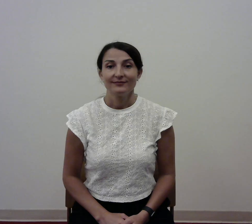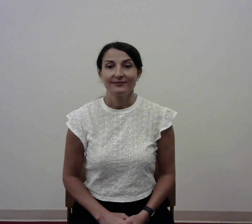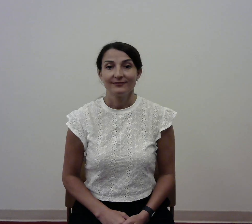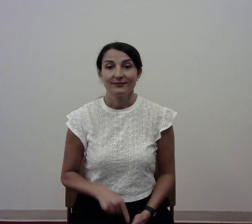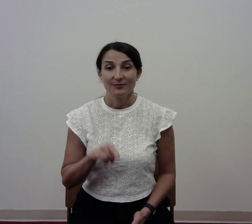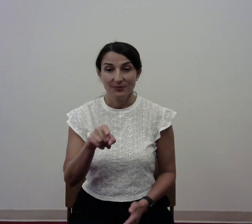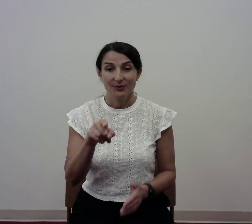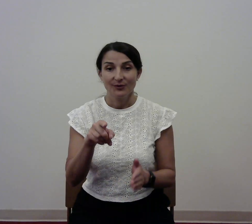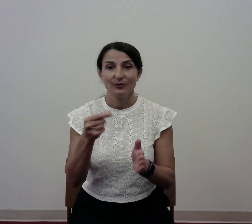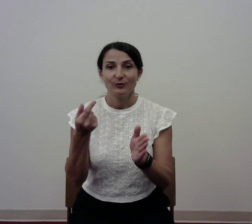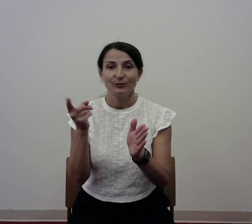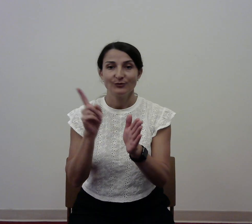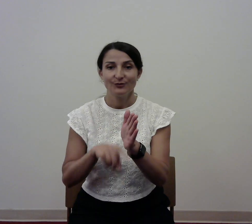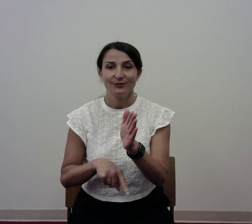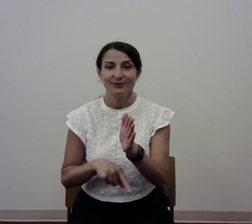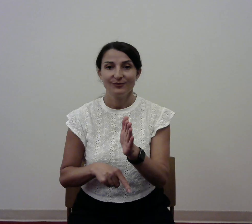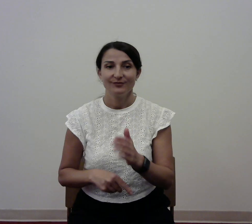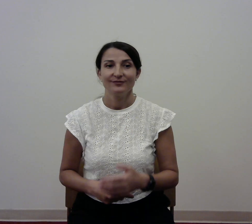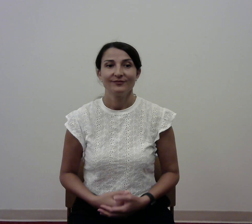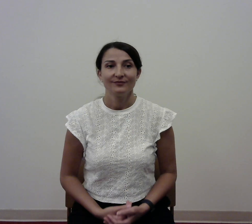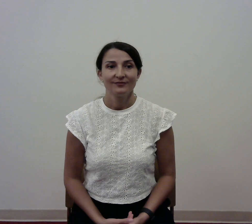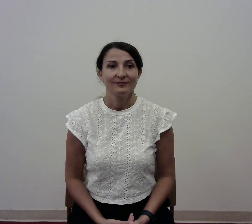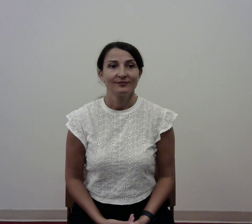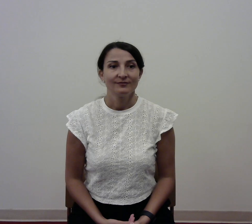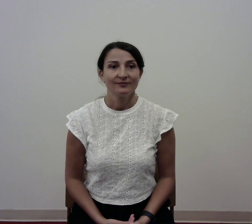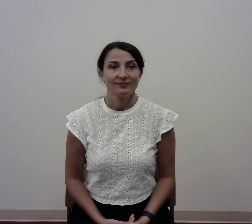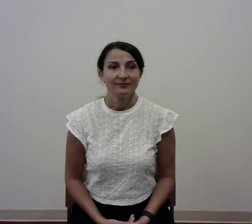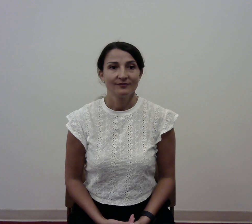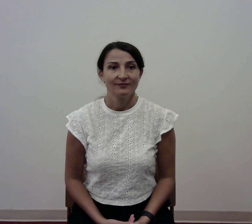Bu ucuzdur